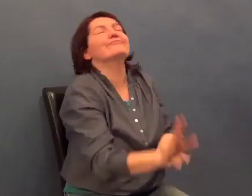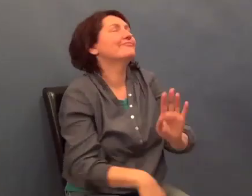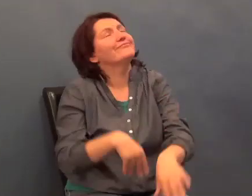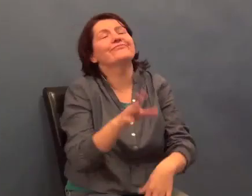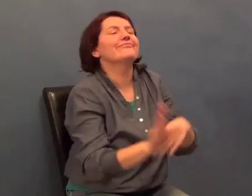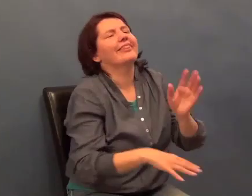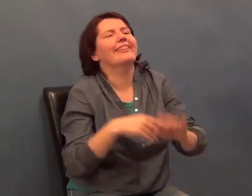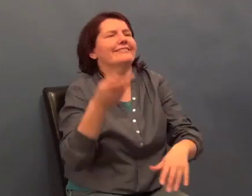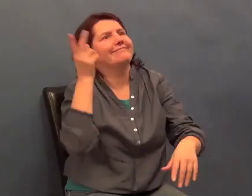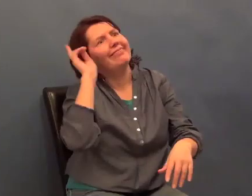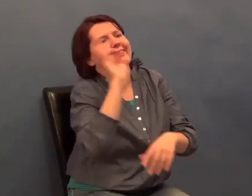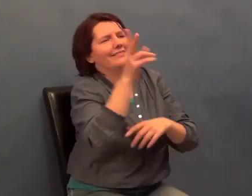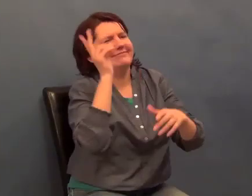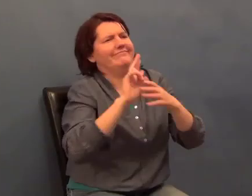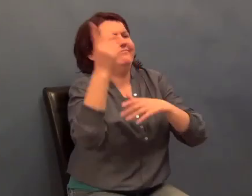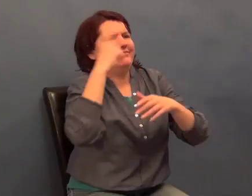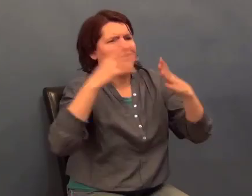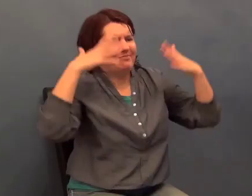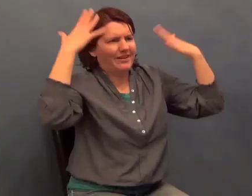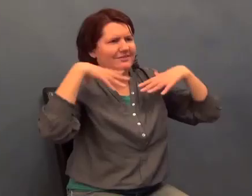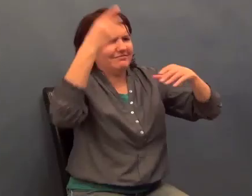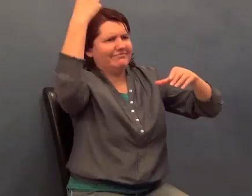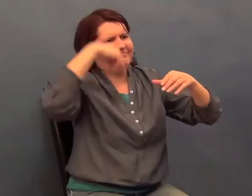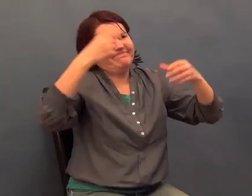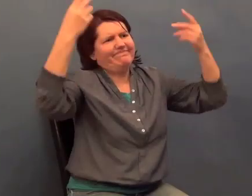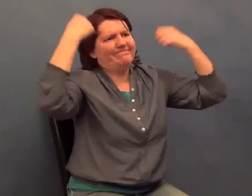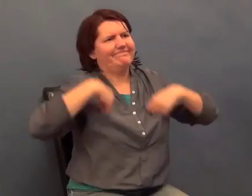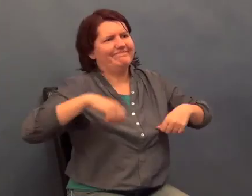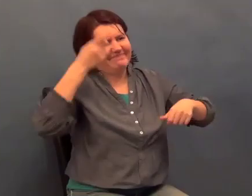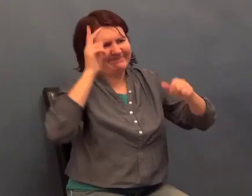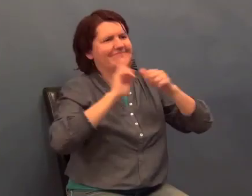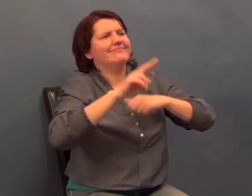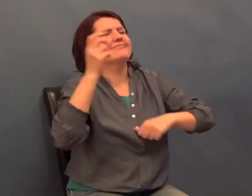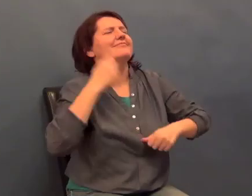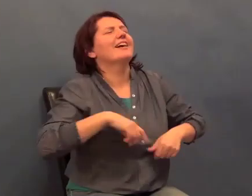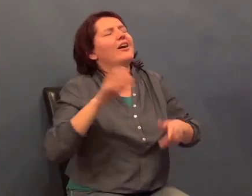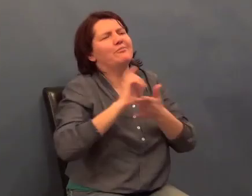Zając idzie z zamkniętymi oczami, przechodzi przez pranie i jedno z wiszących ubrań na niego spada.